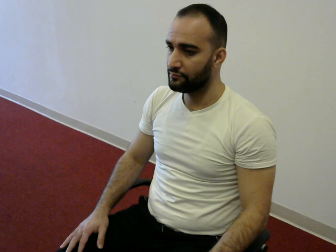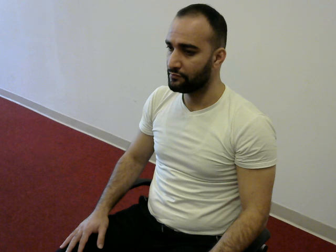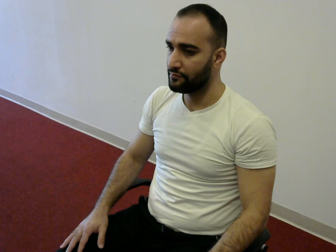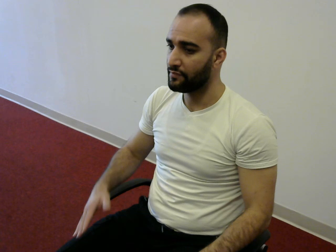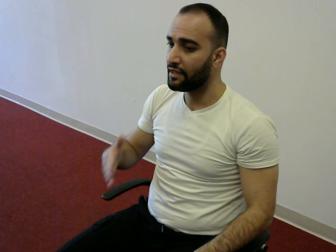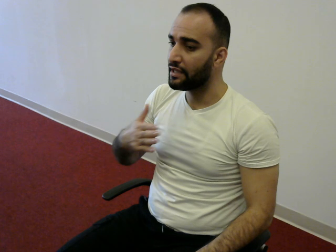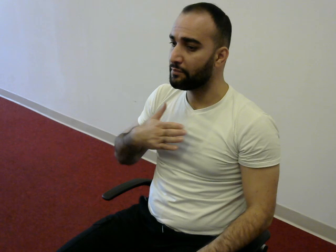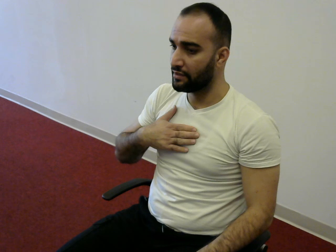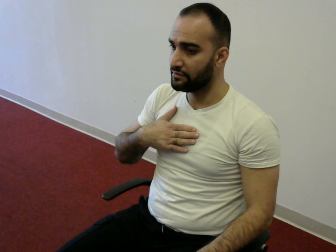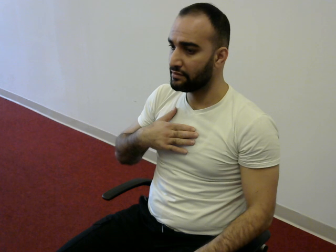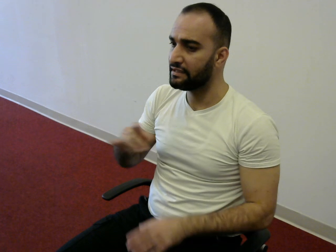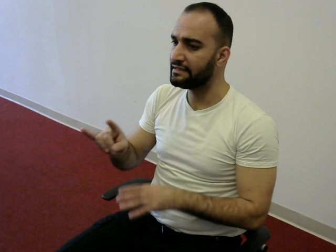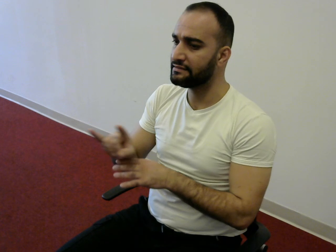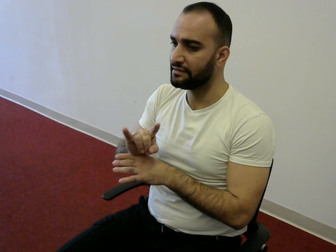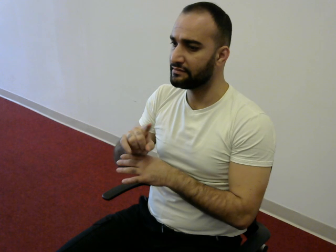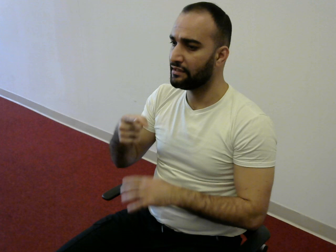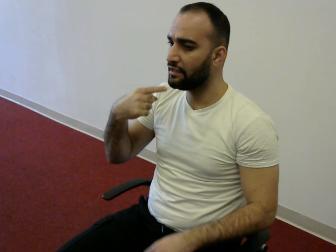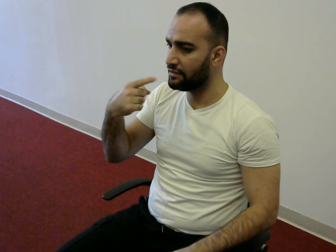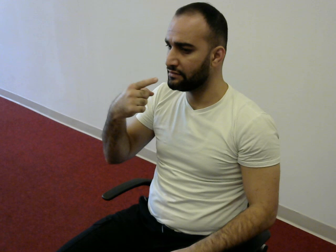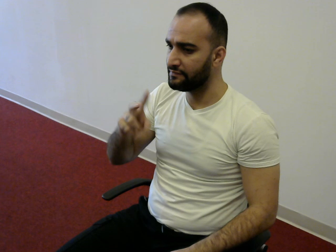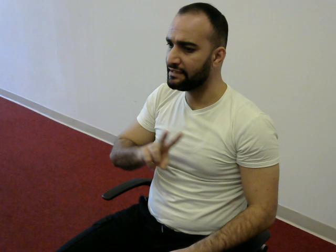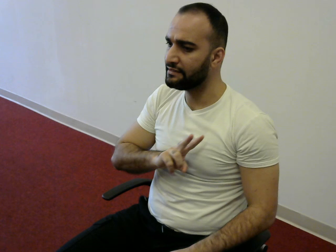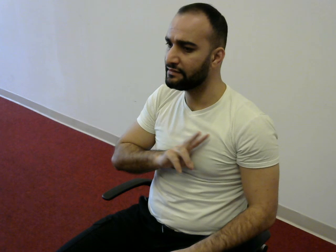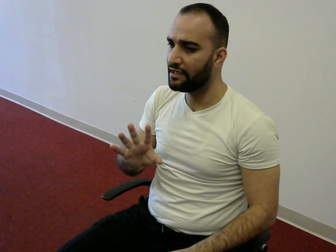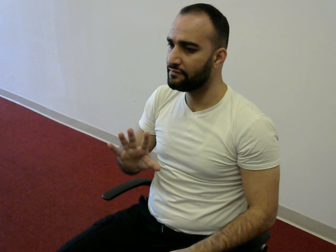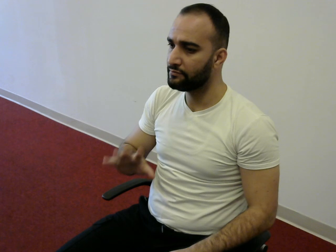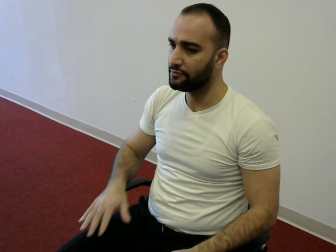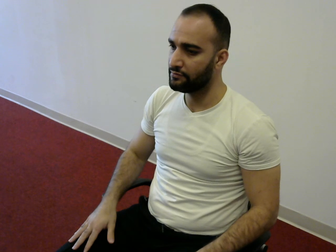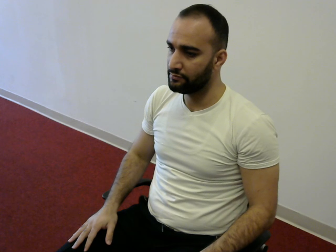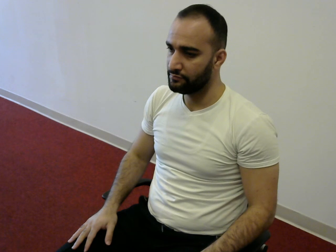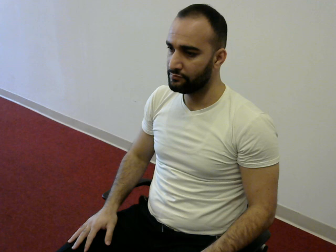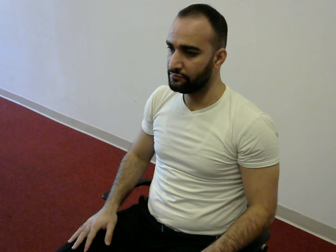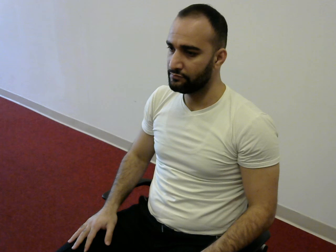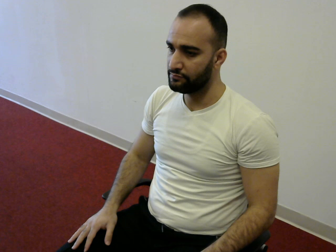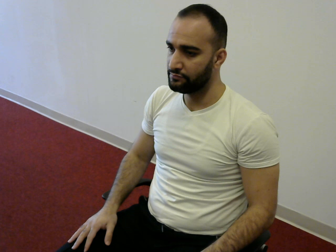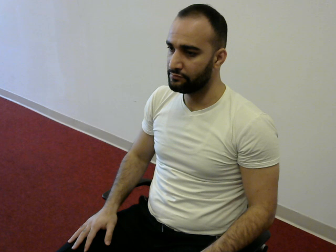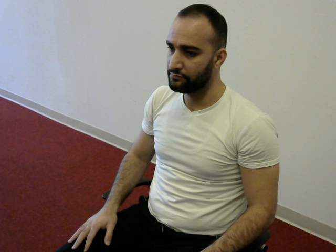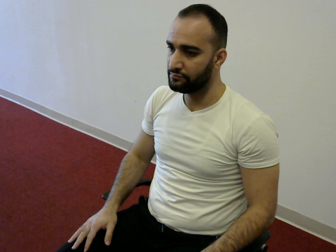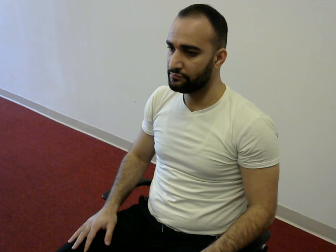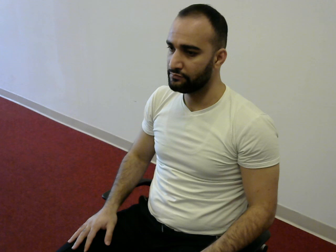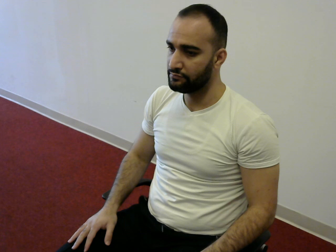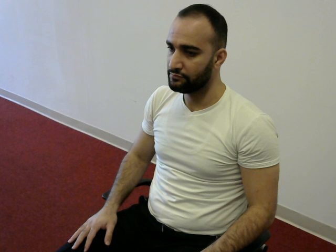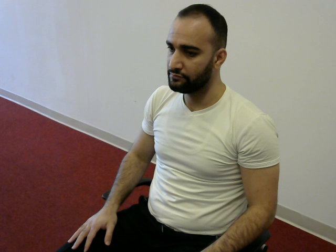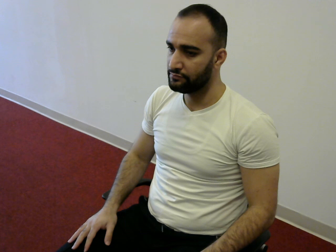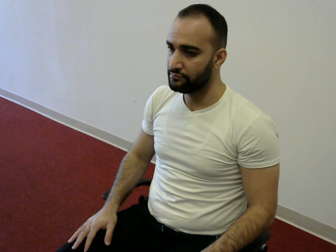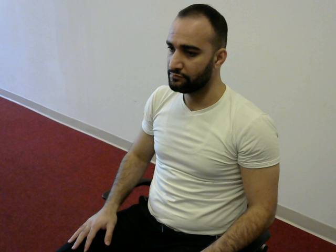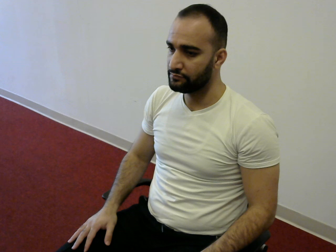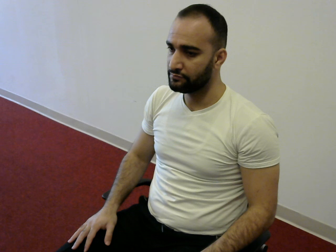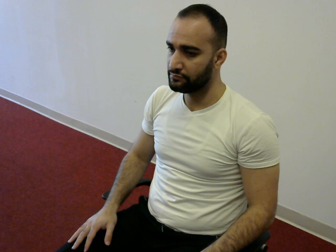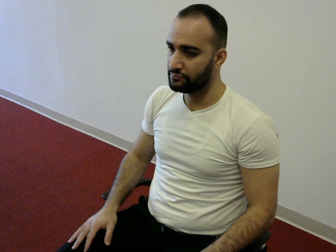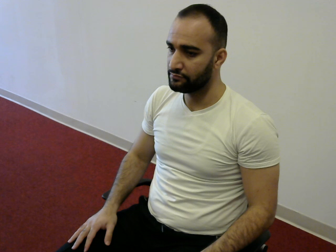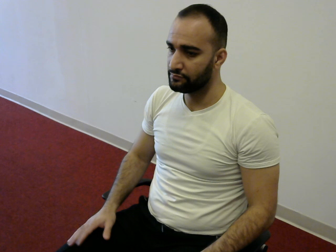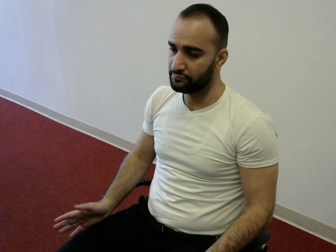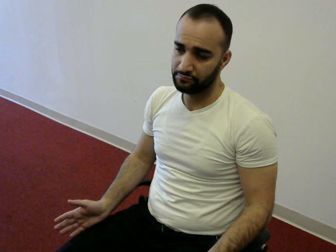Mən yalan danışmağı sevmirəm